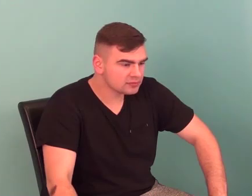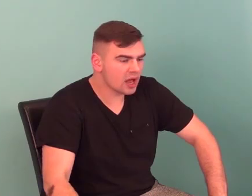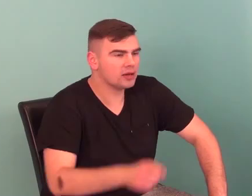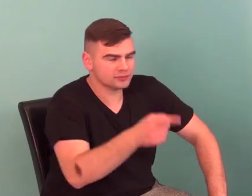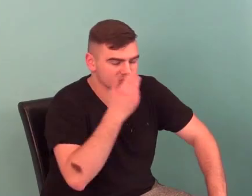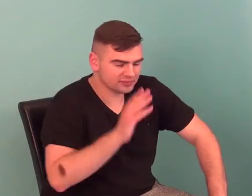Pomyliłem się.